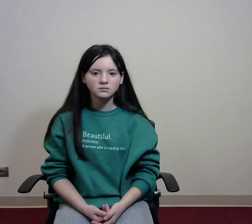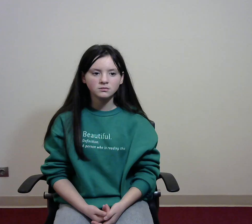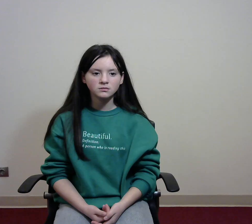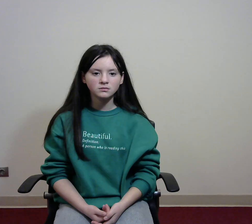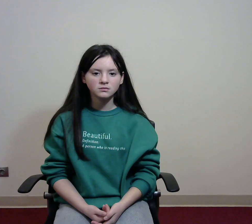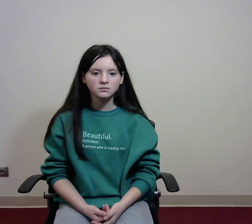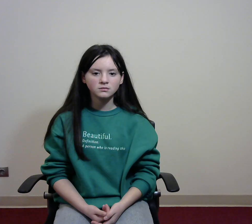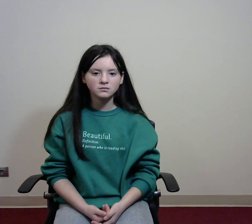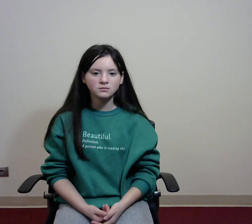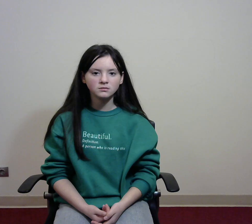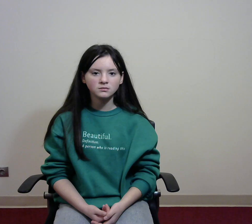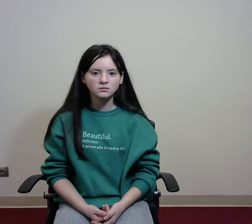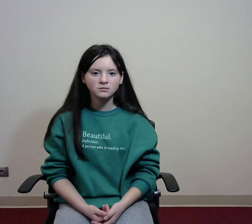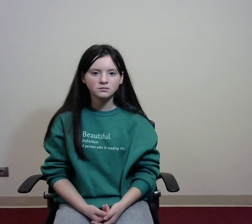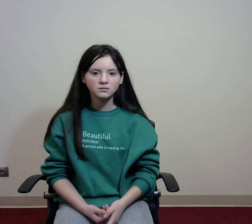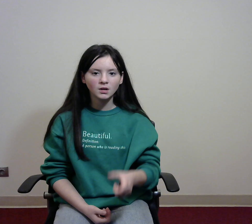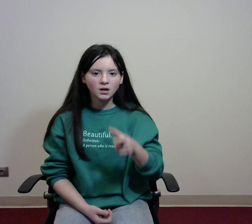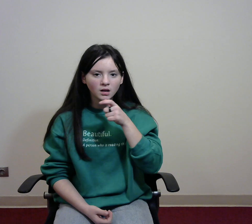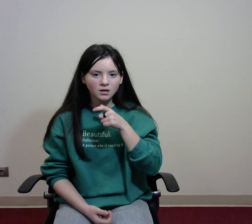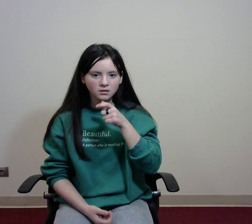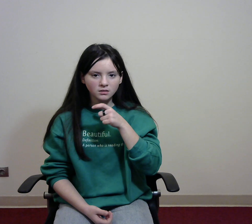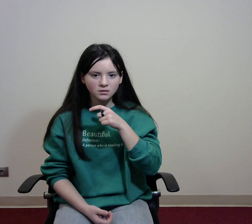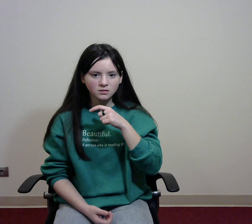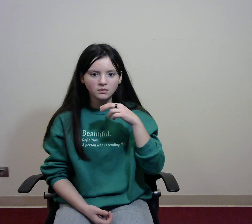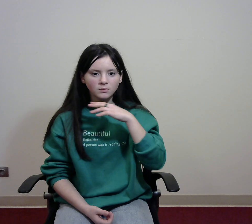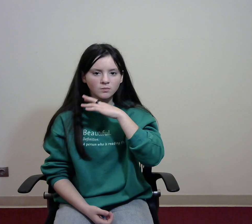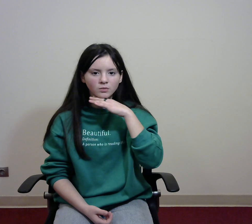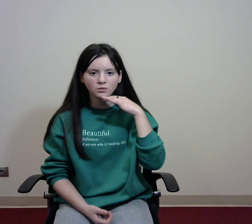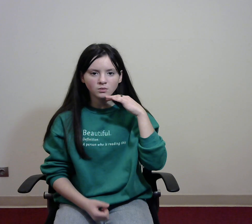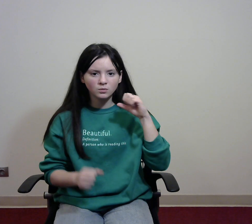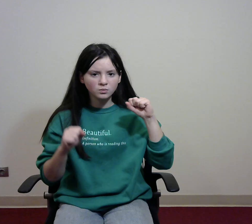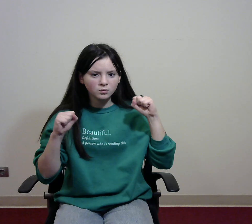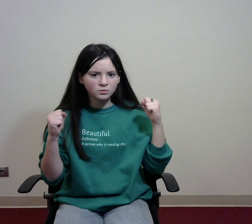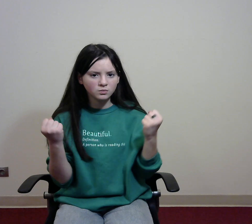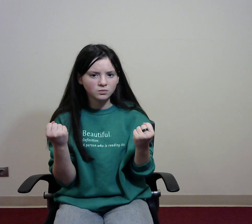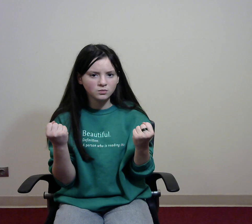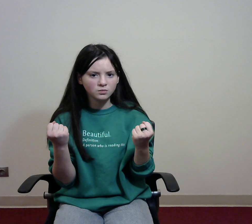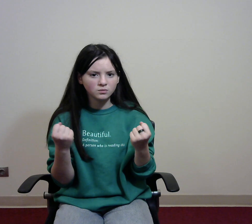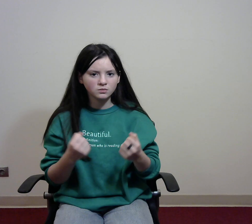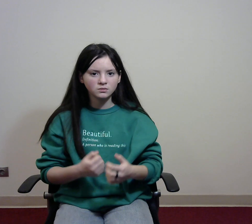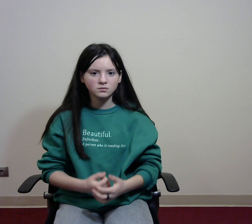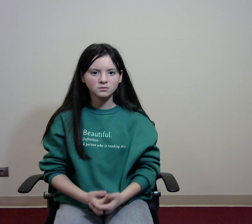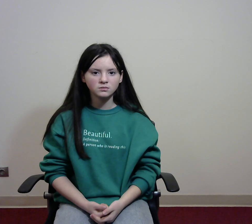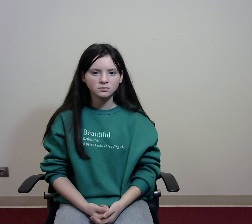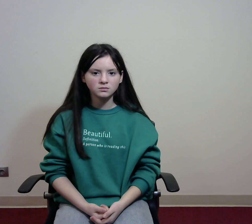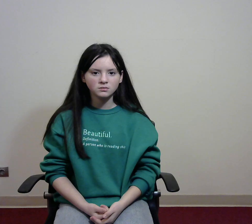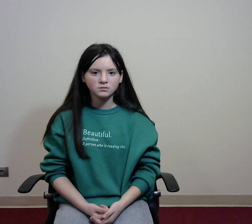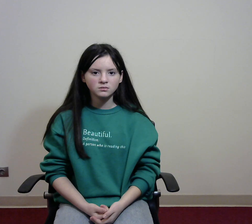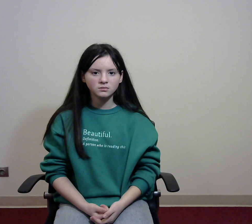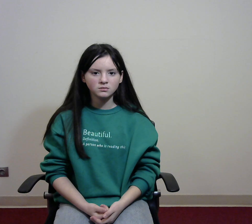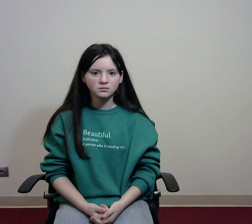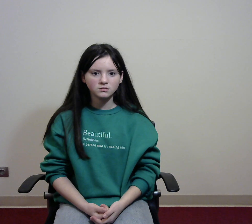Dondurma çox soyuqdur